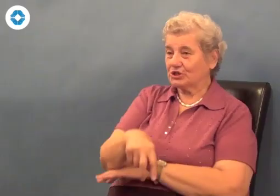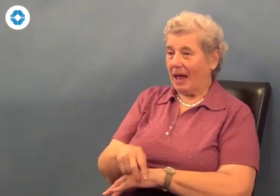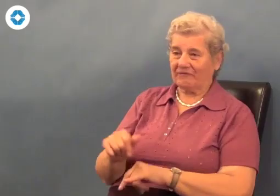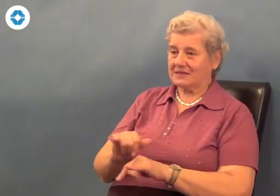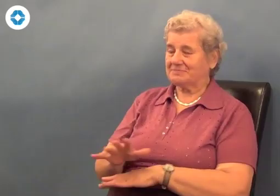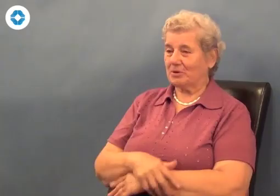W jaki sposób?